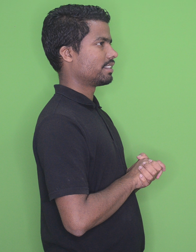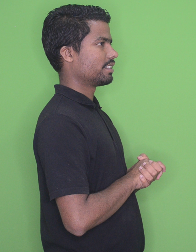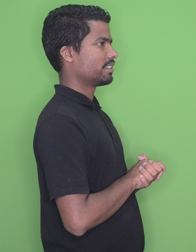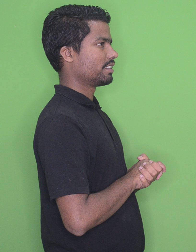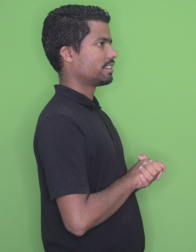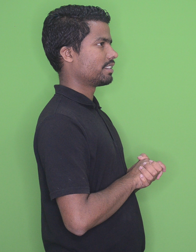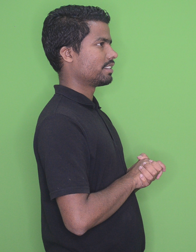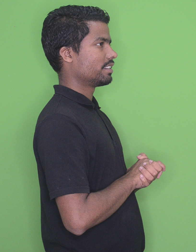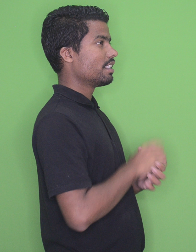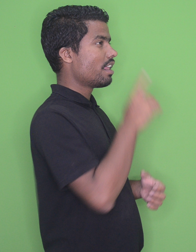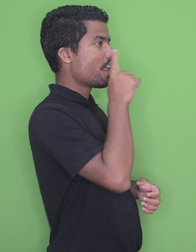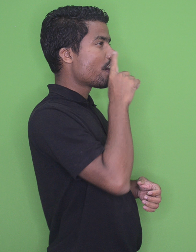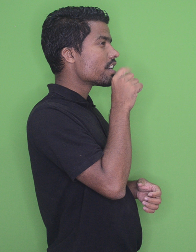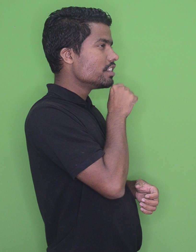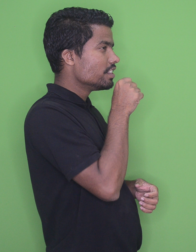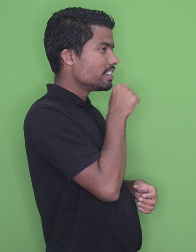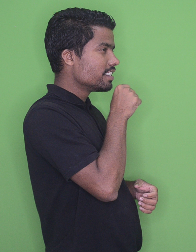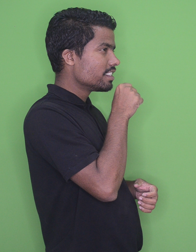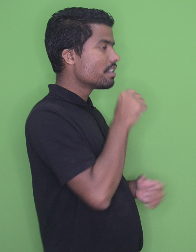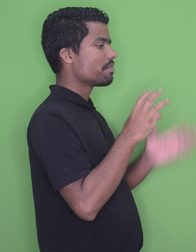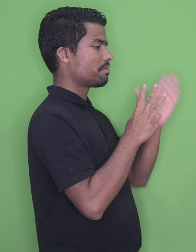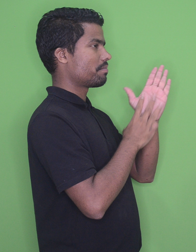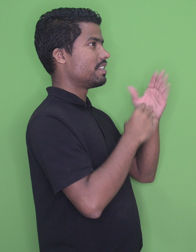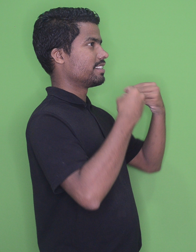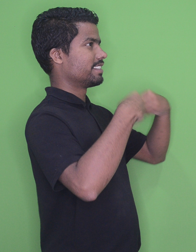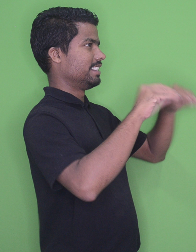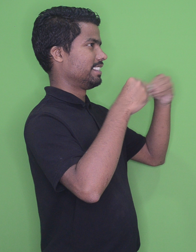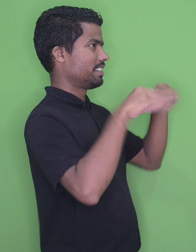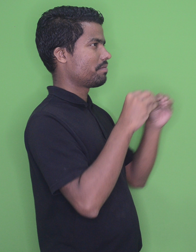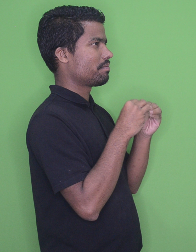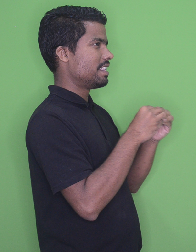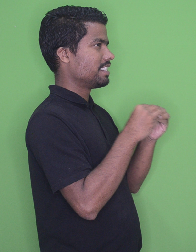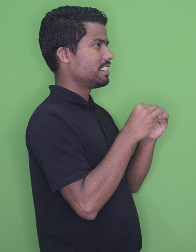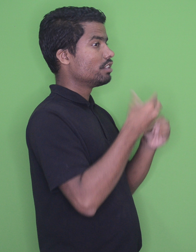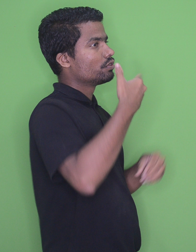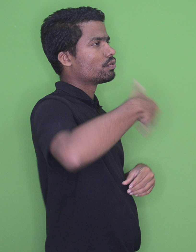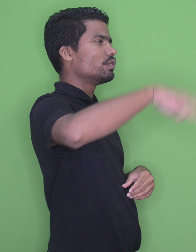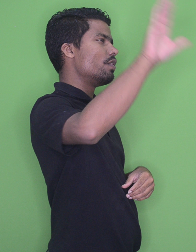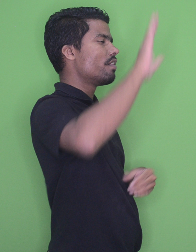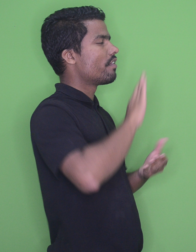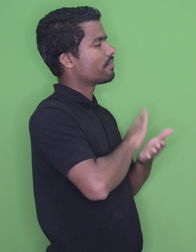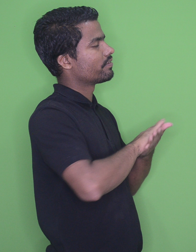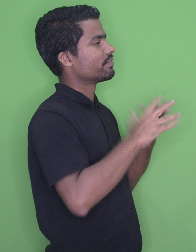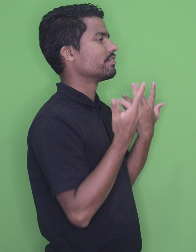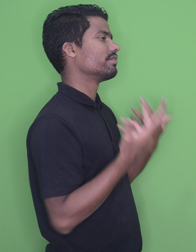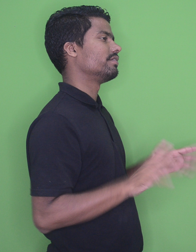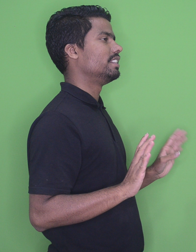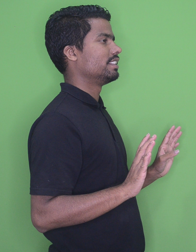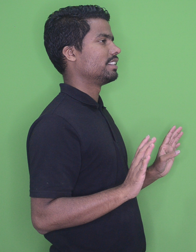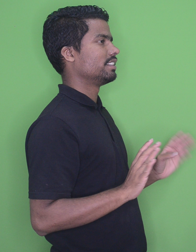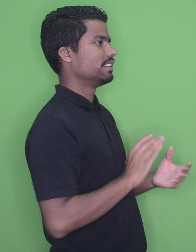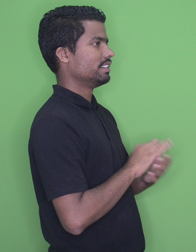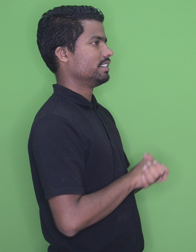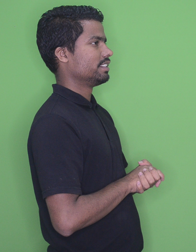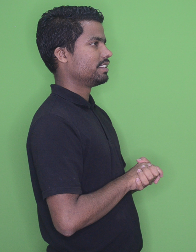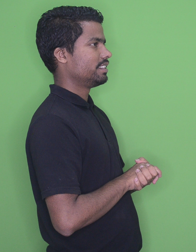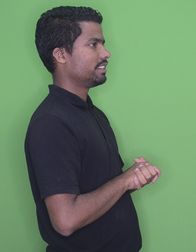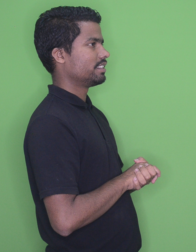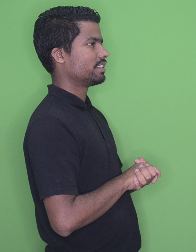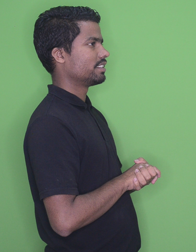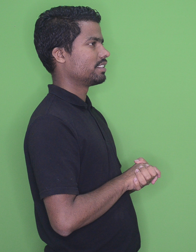grandmother had gone to market